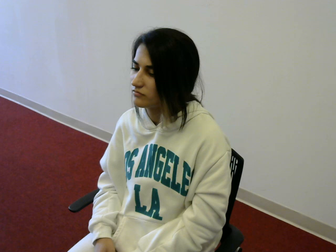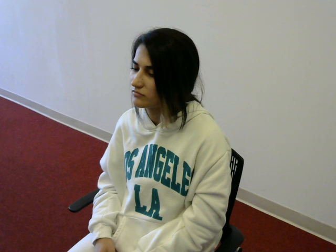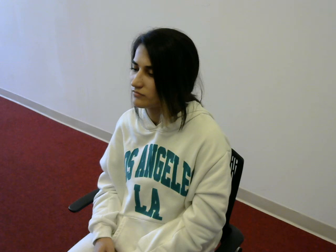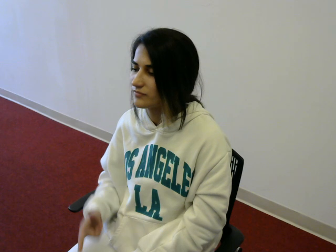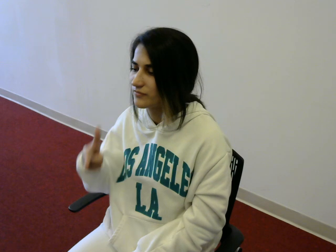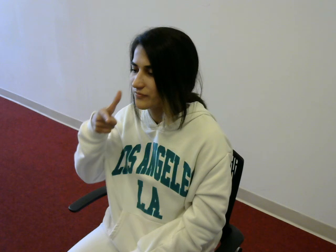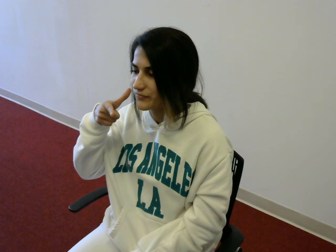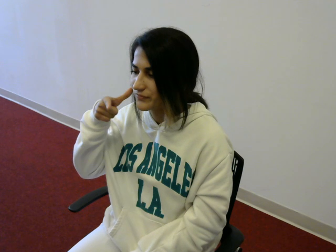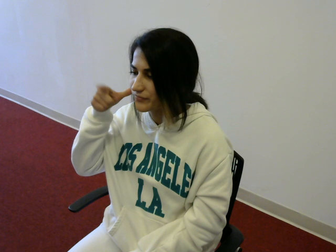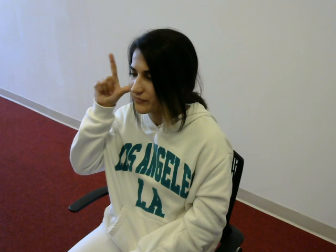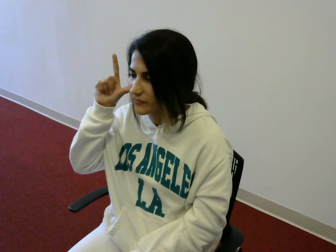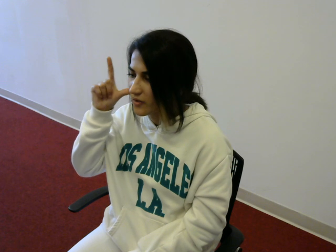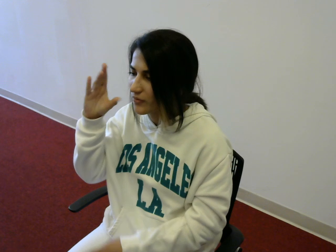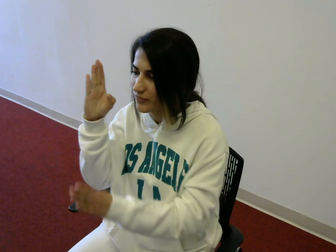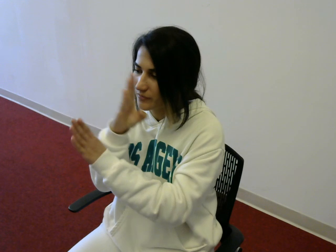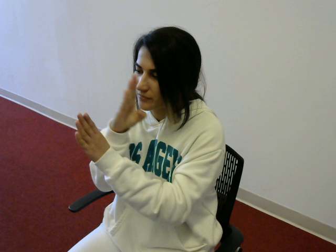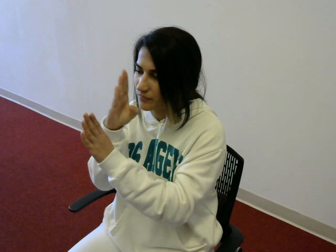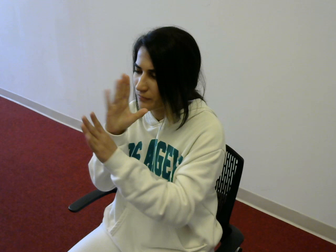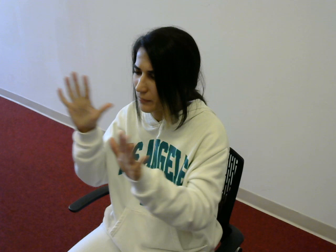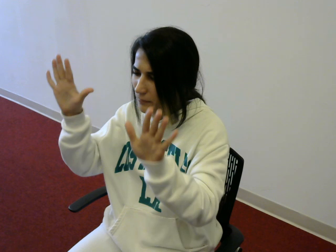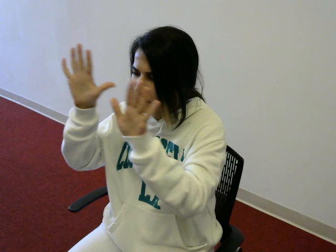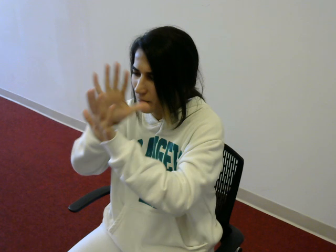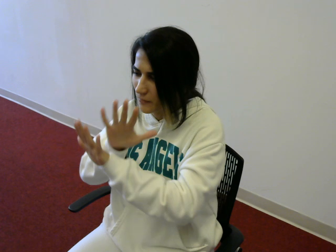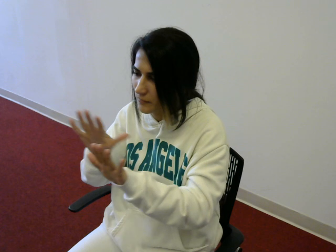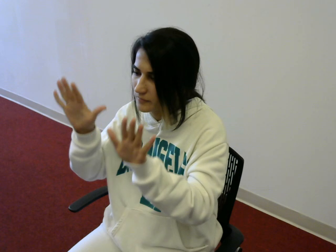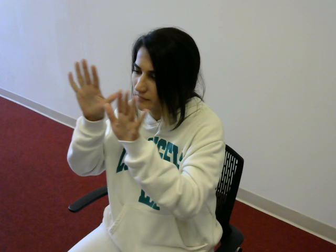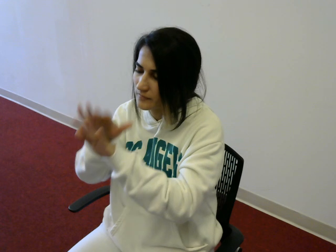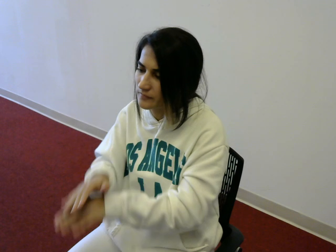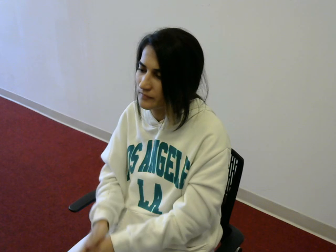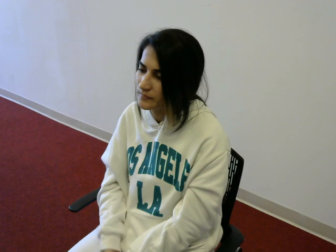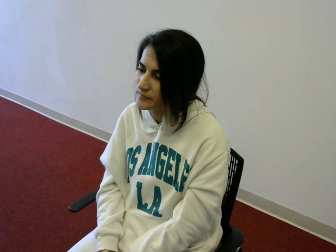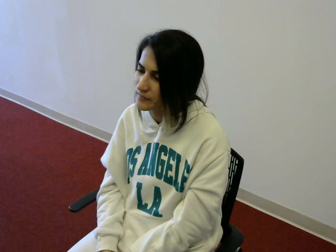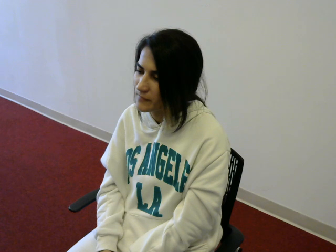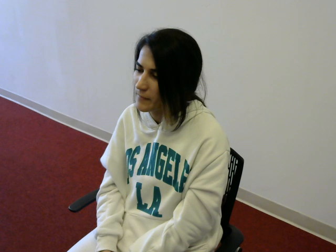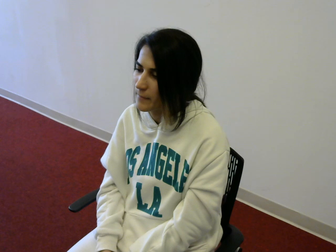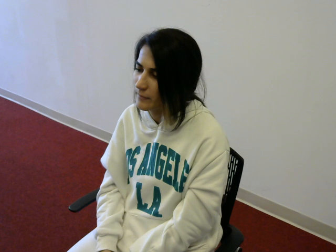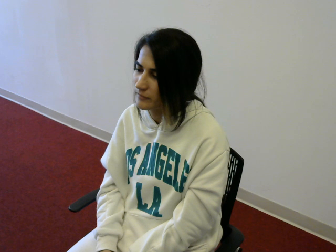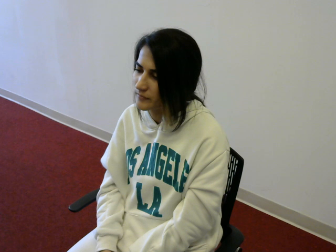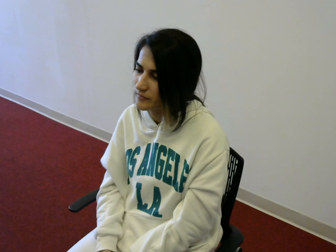Srağagün hava dumanlı idi